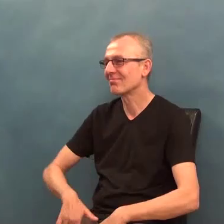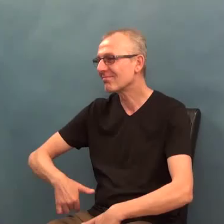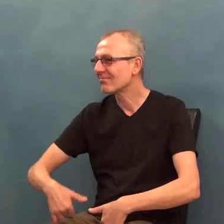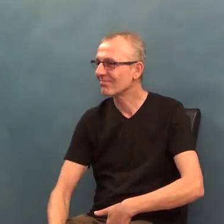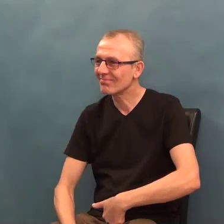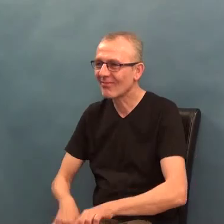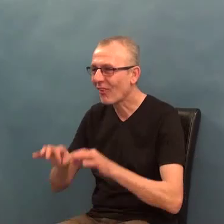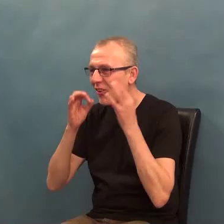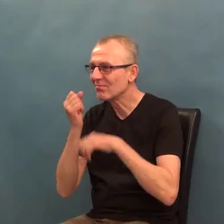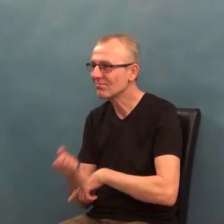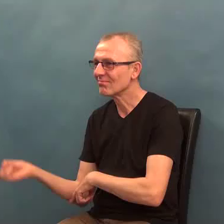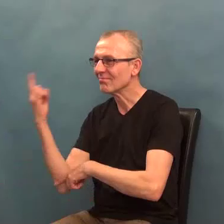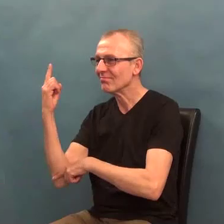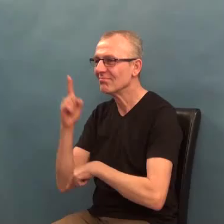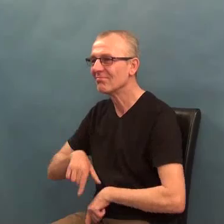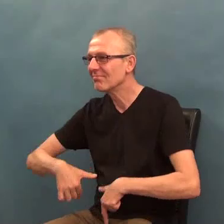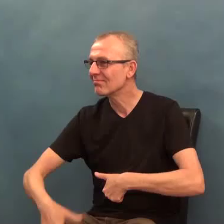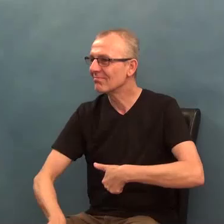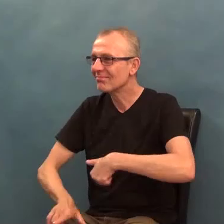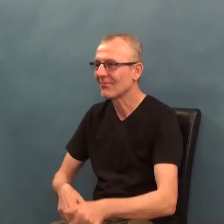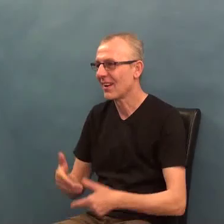Idzie kot ze sterczącym do góry ogonem.